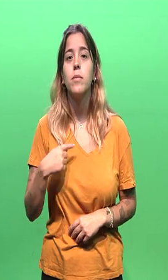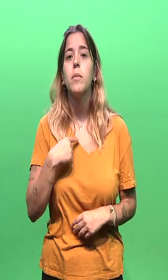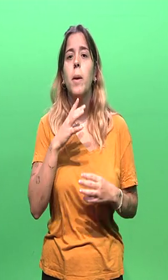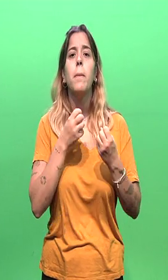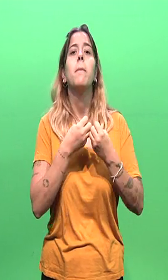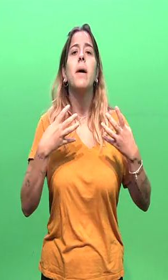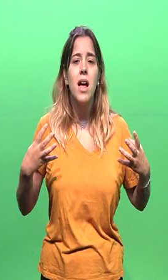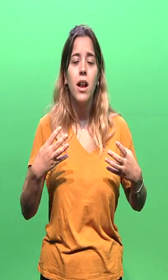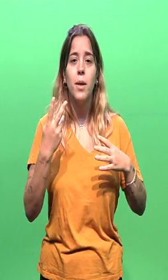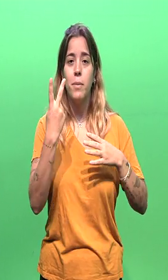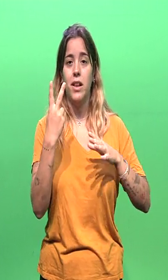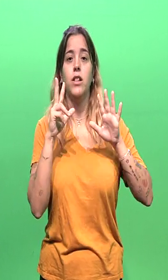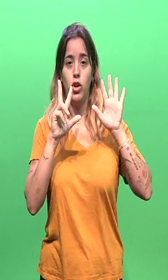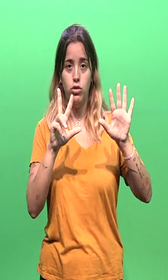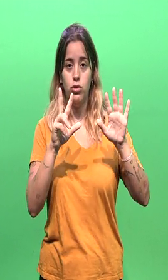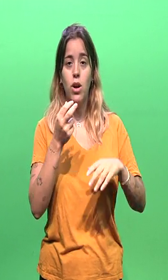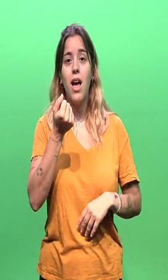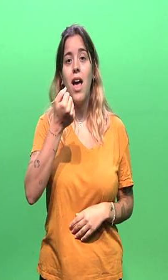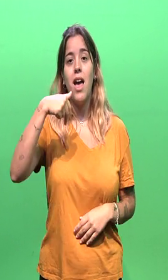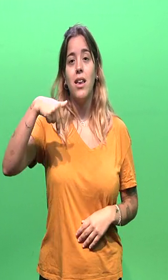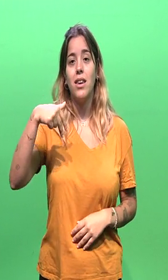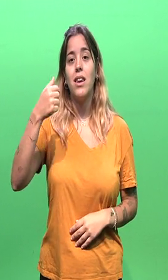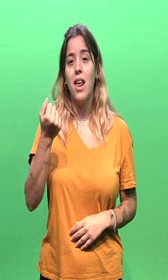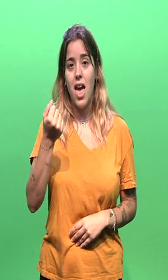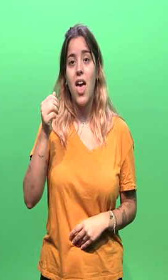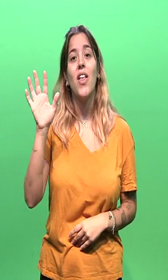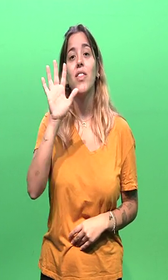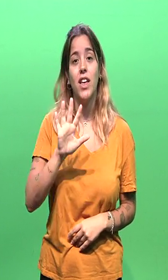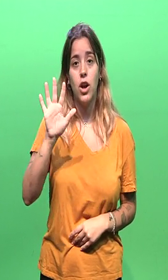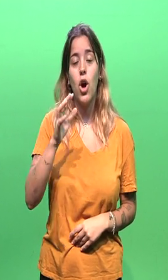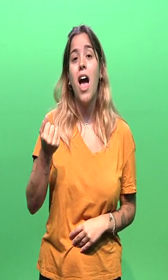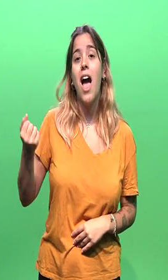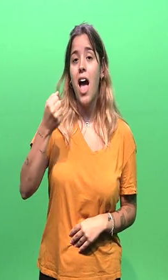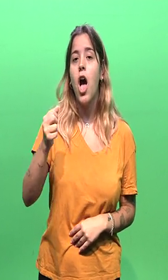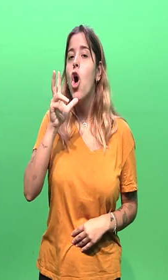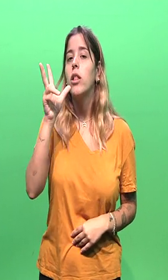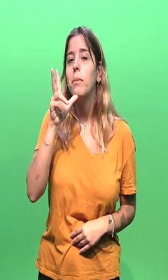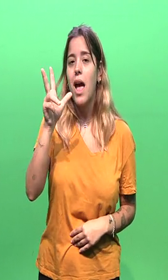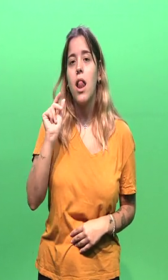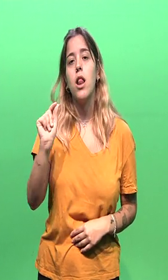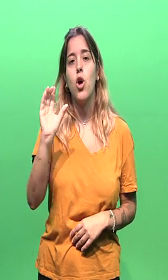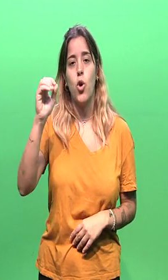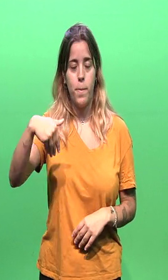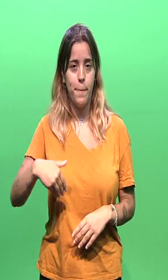El meu correu electrònic és vint-i-vuit, Anna, arrova hotmail punt com.